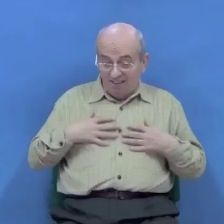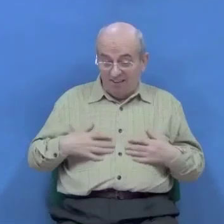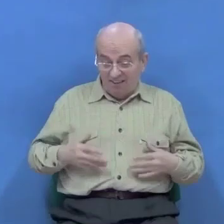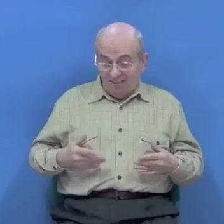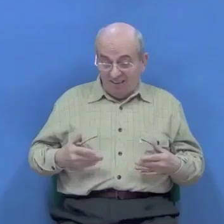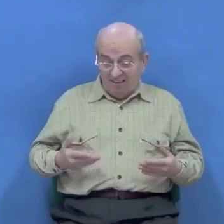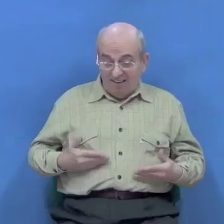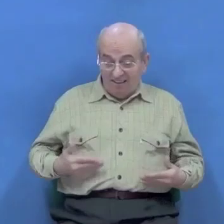Ubranie.